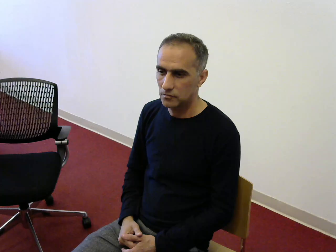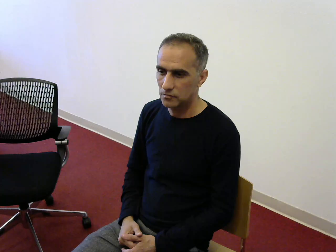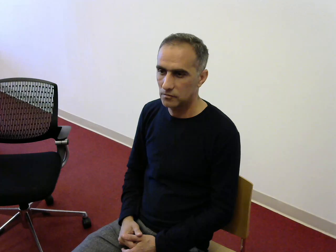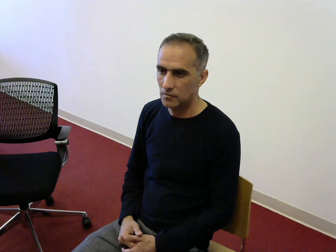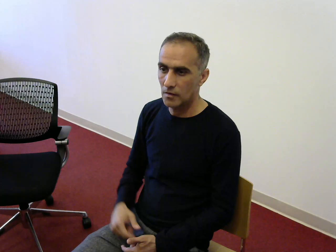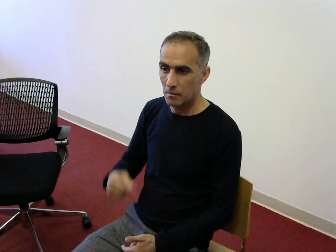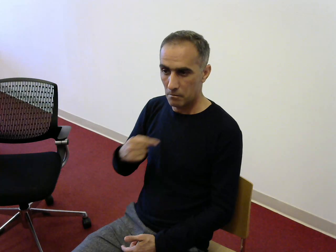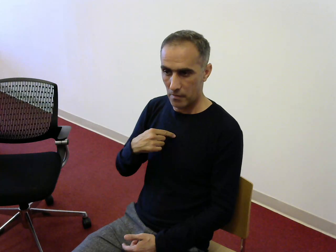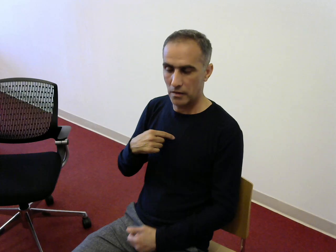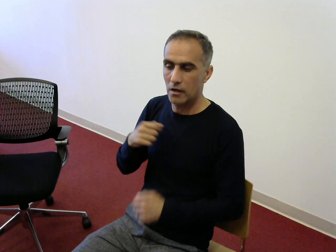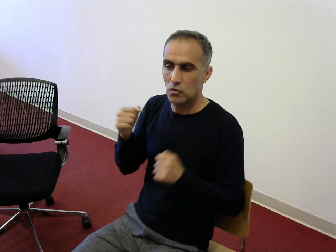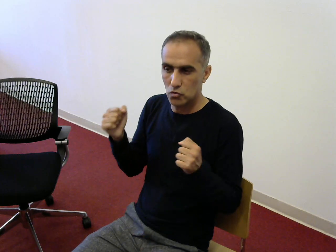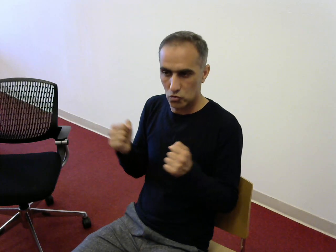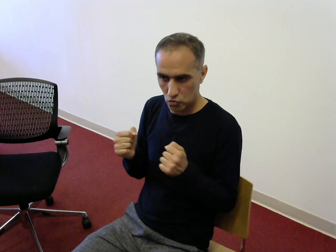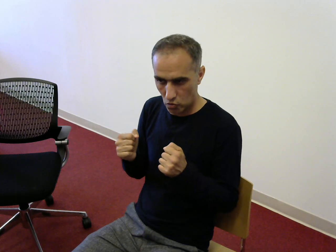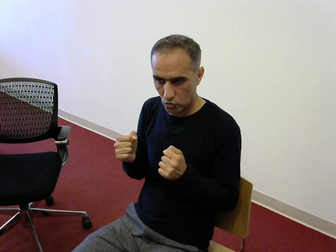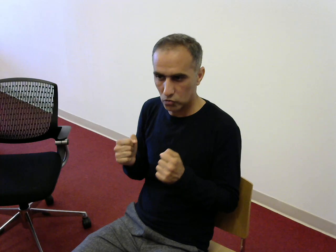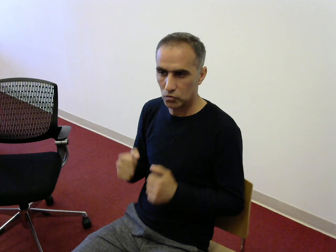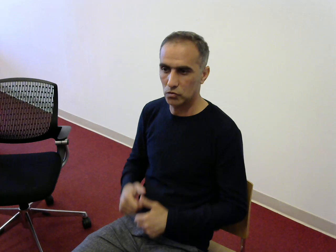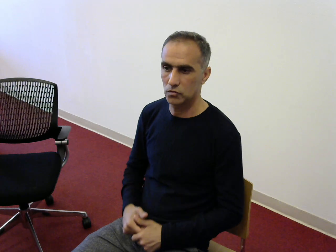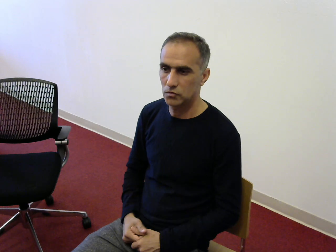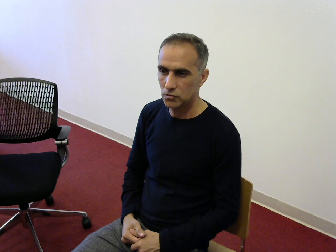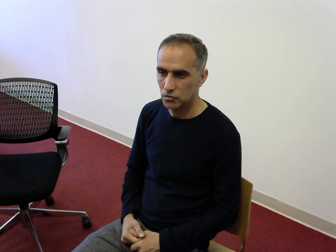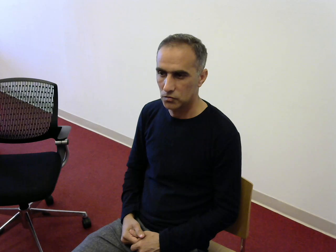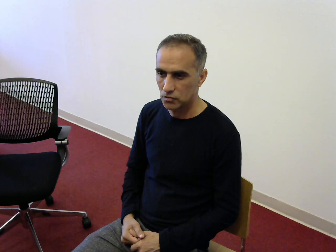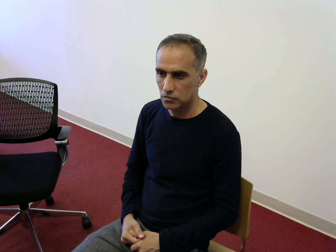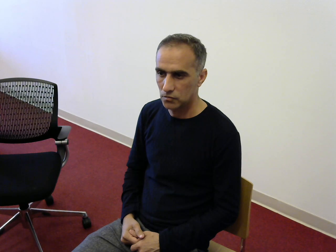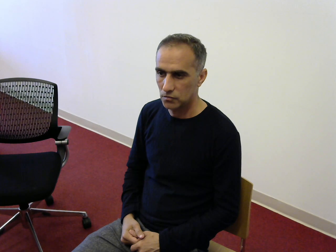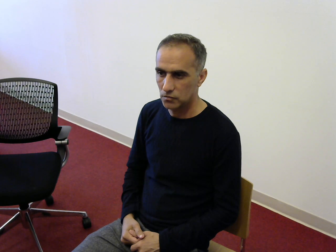Mənə soyuqdur